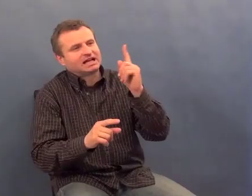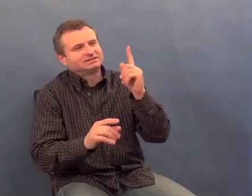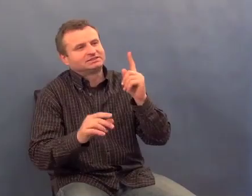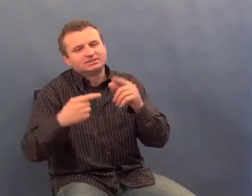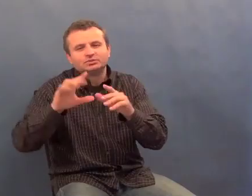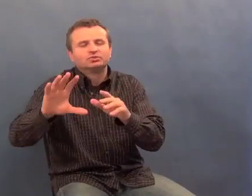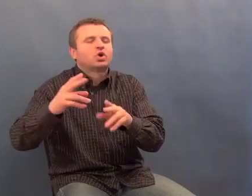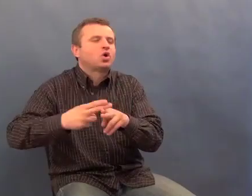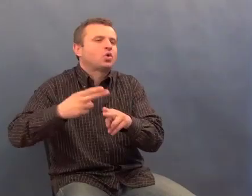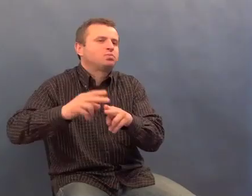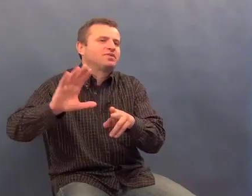To jest tylko dla chorych.